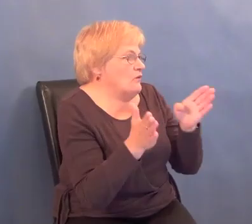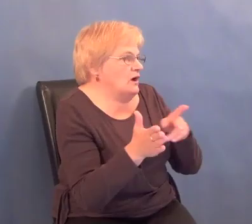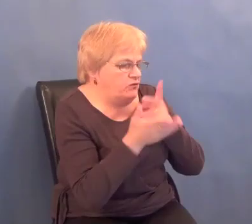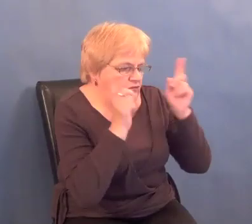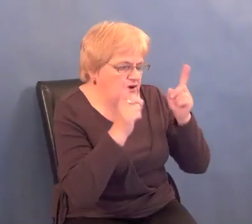Przewrócić się na ulicy.